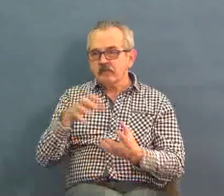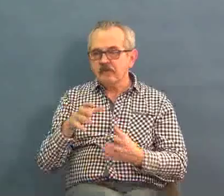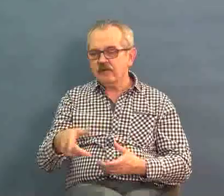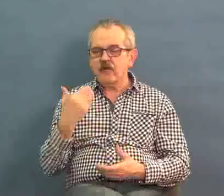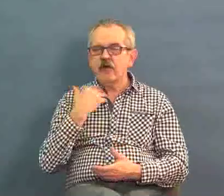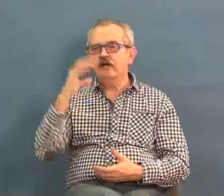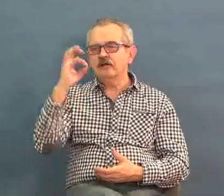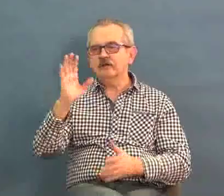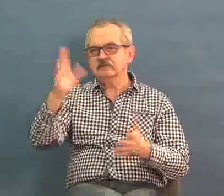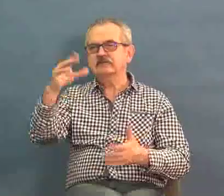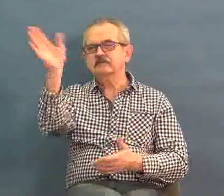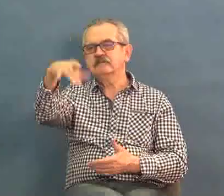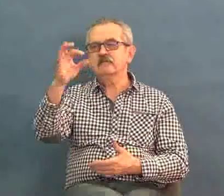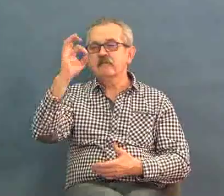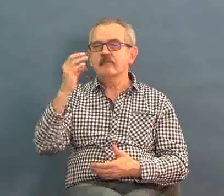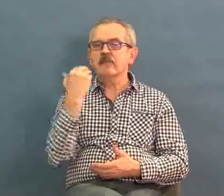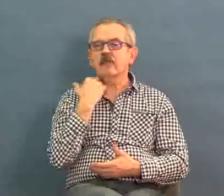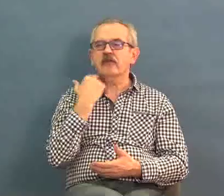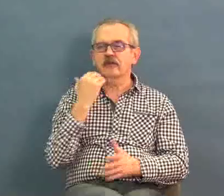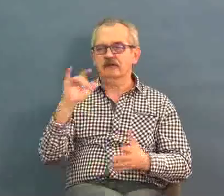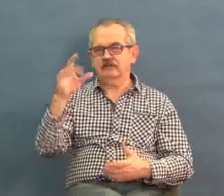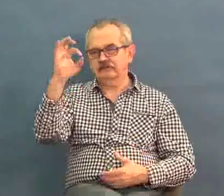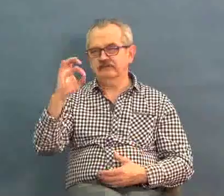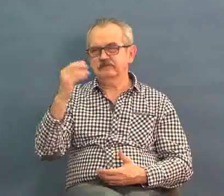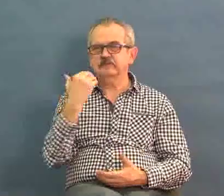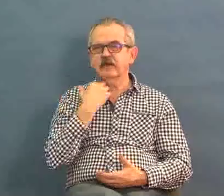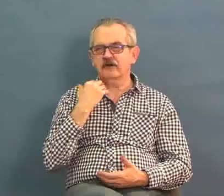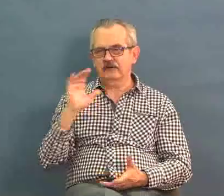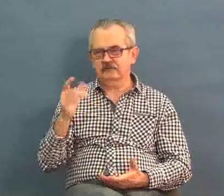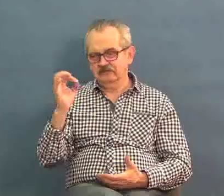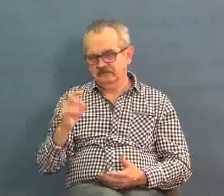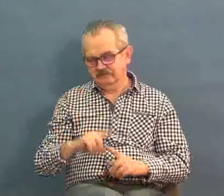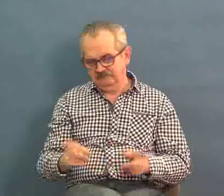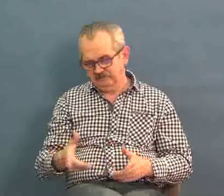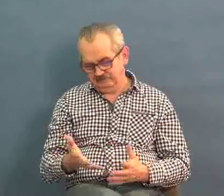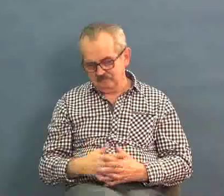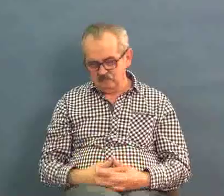Jest hamburger i napój z procentami, widać, że to napój z procentami.